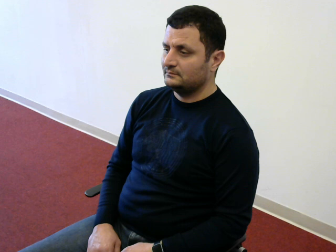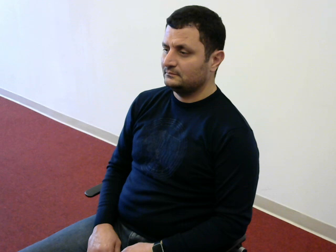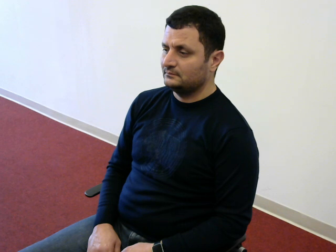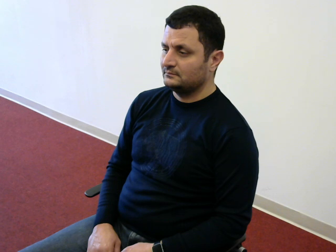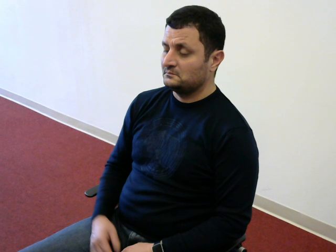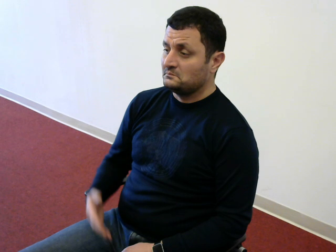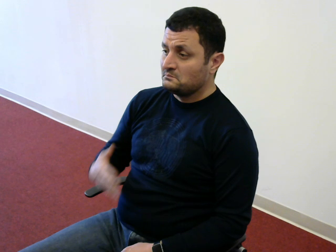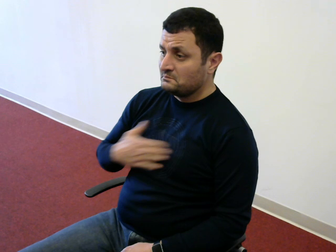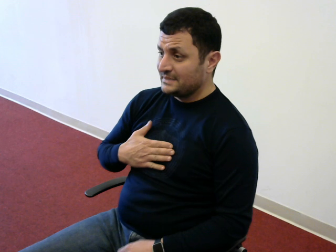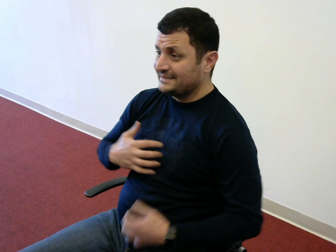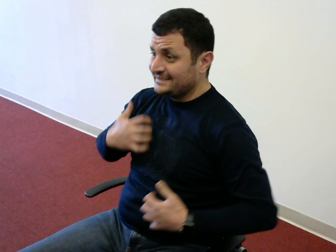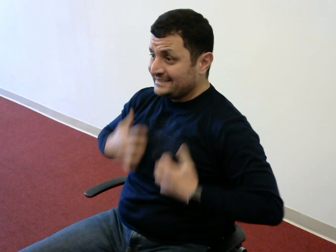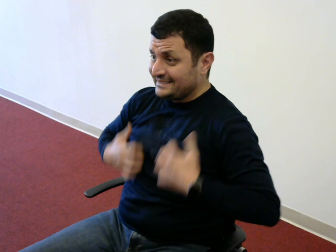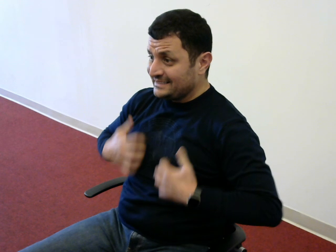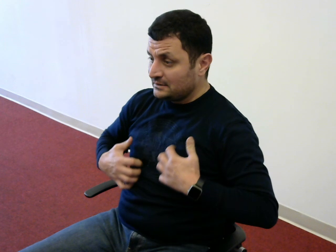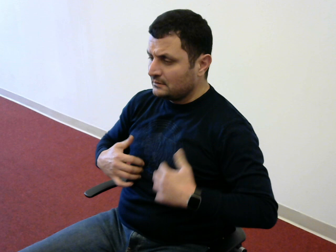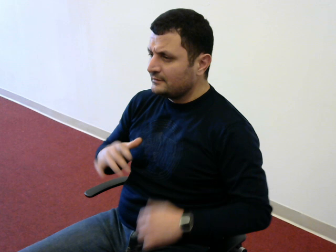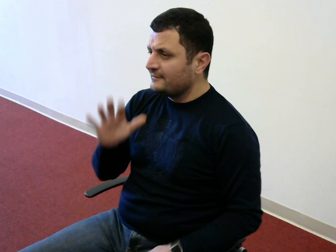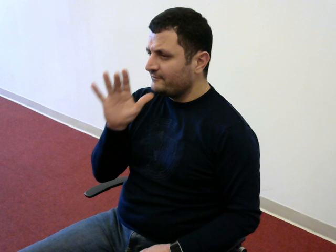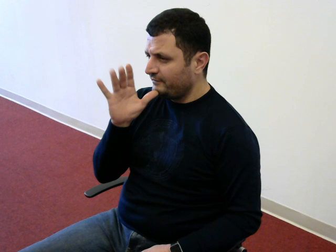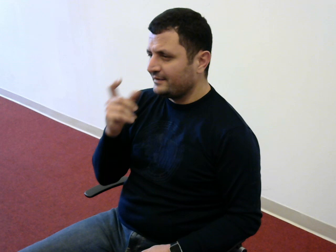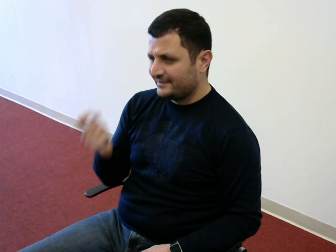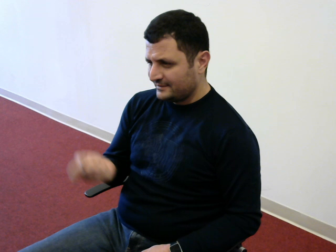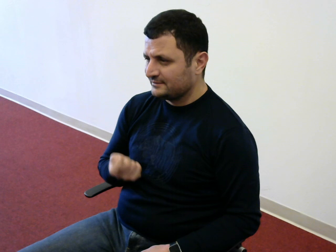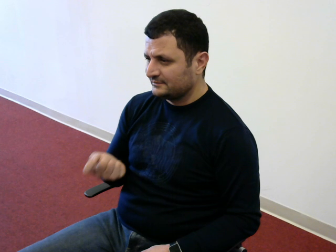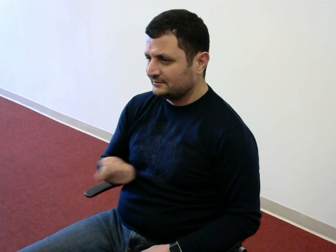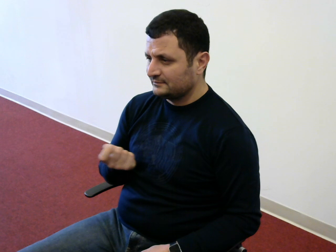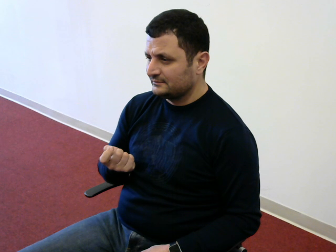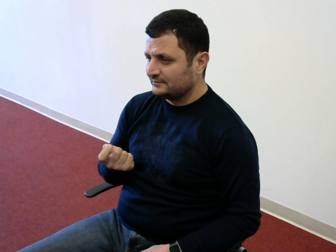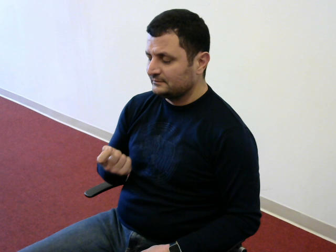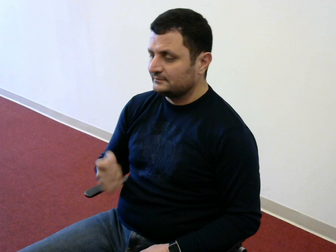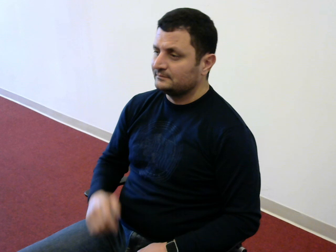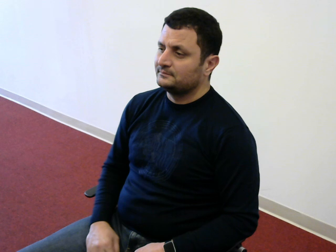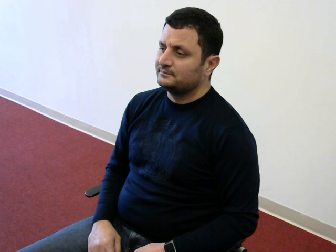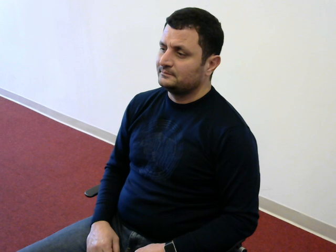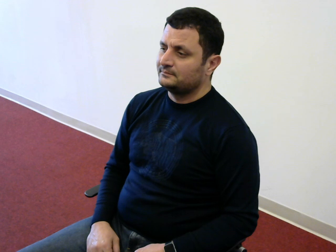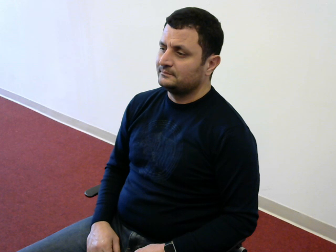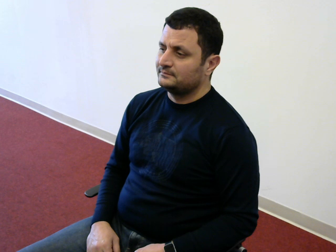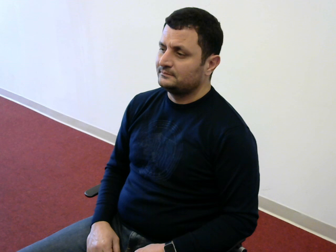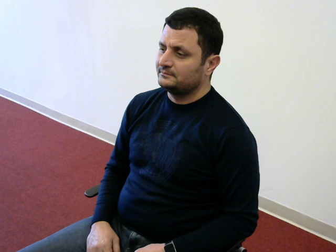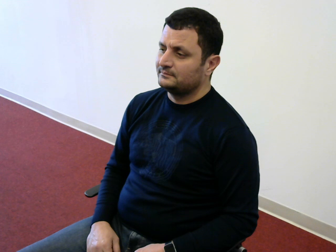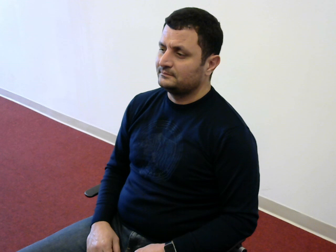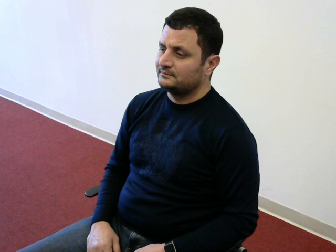Mən tələsirəm, vaxtım azdır